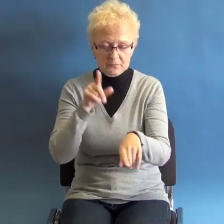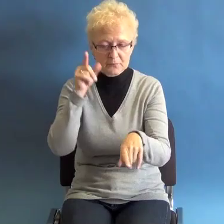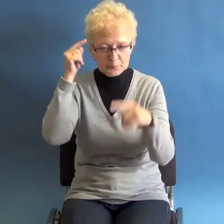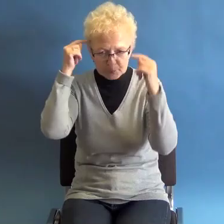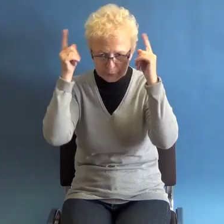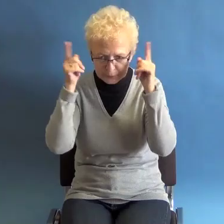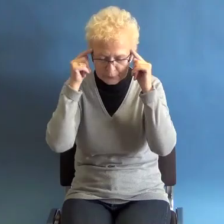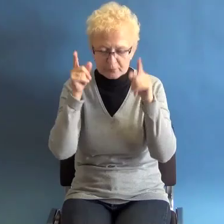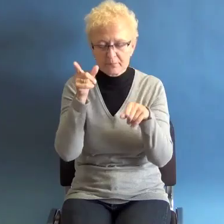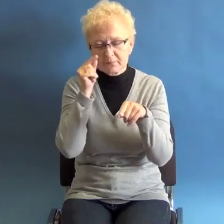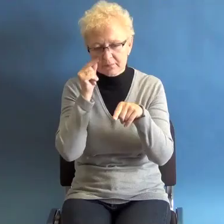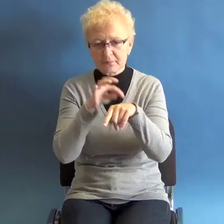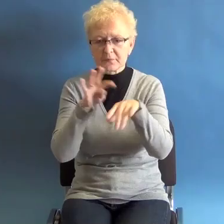Myszka Miki śpi.